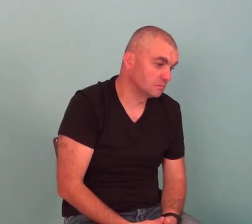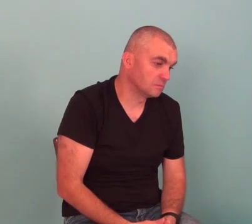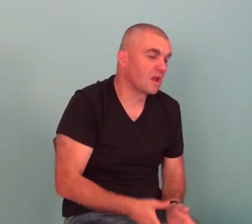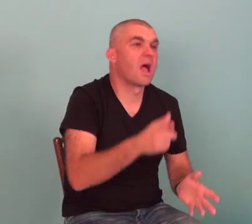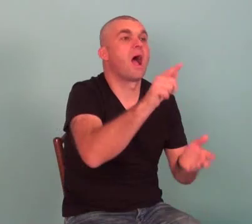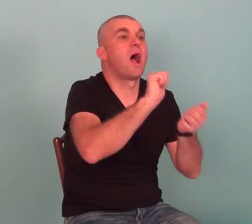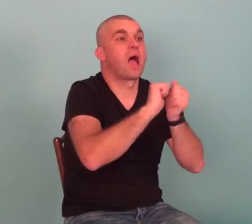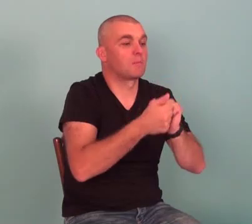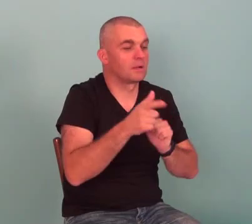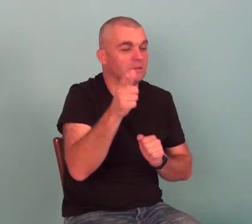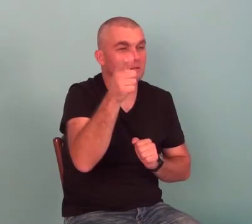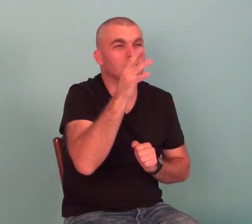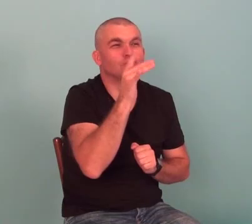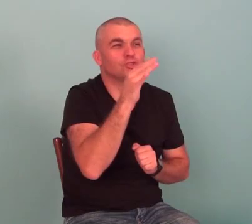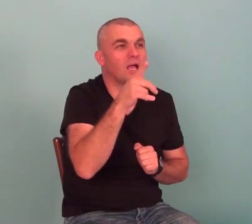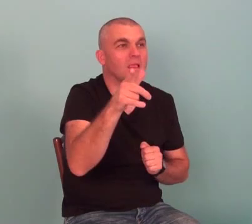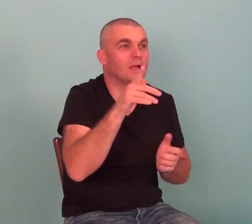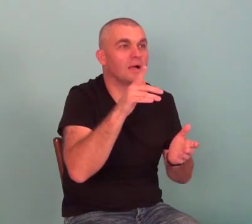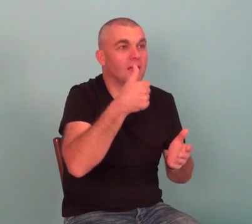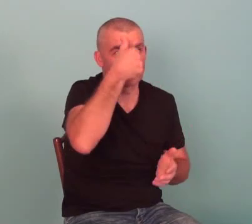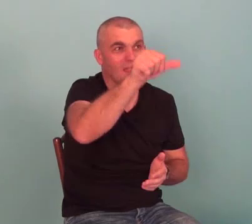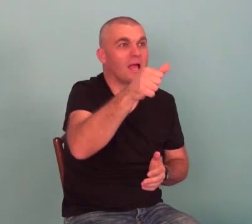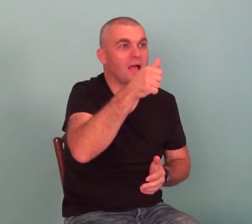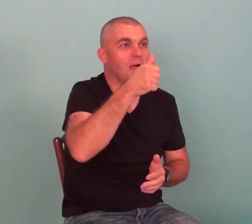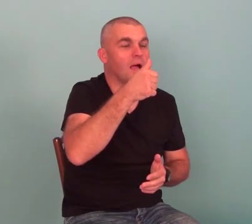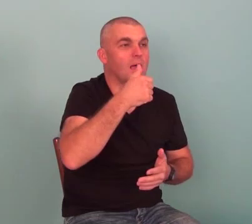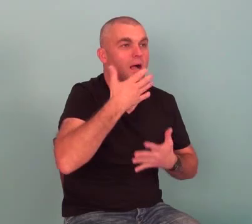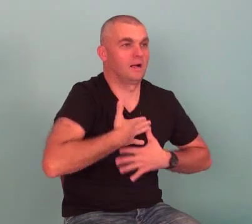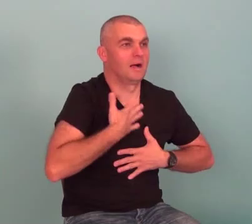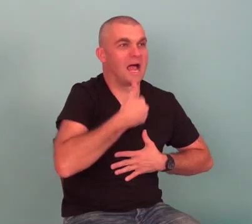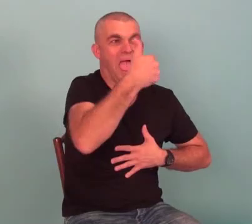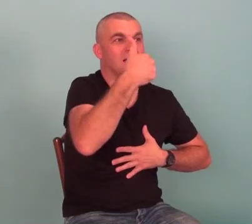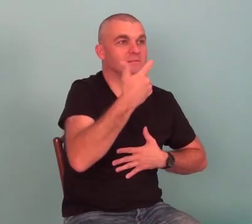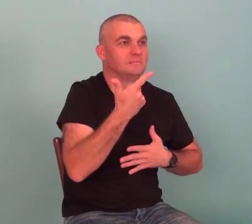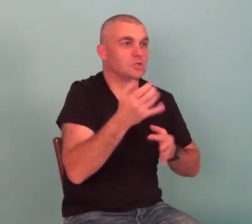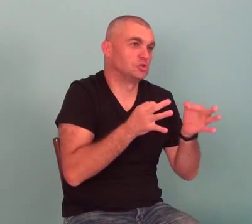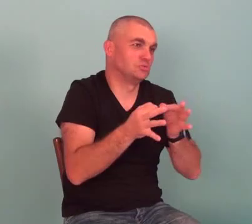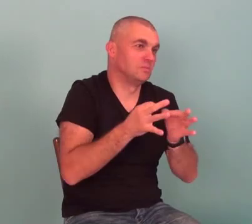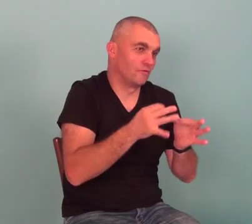Albo Żydzi kąpią się raz w tygodniu, żeby oszczędzać wodę.